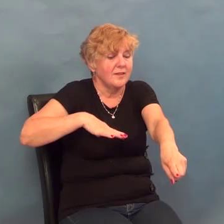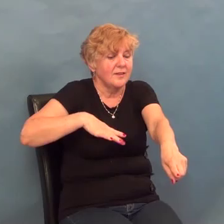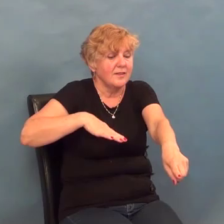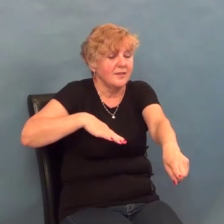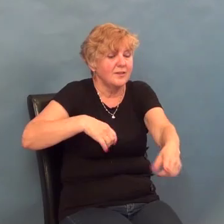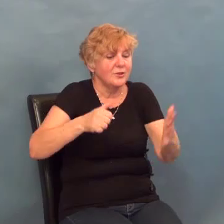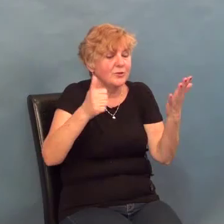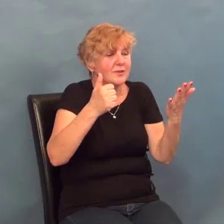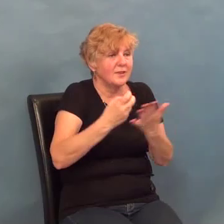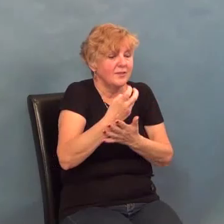Szóstego lutego mam wolne.